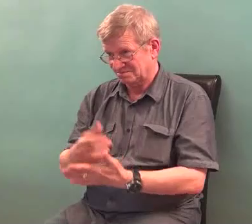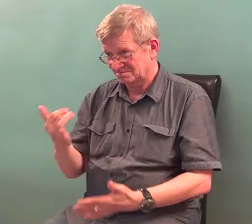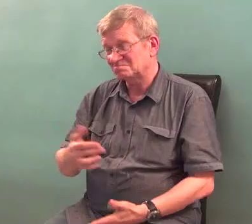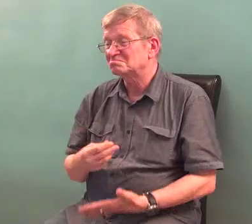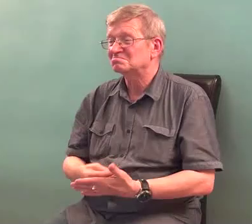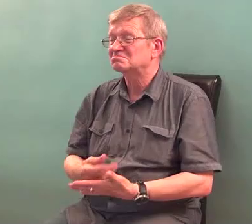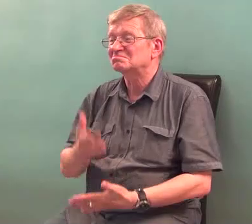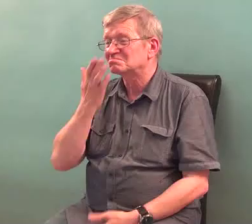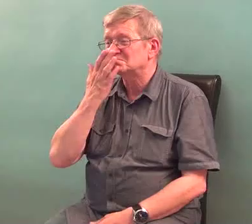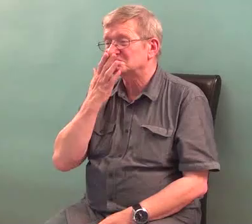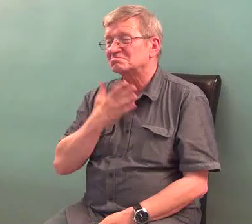Jak wyglądają twoje zakupy, co lubisz?